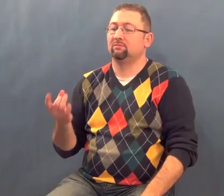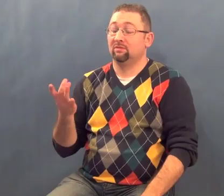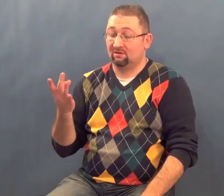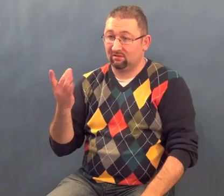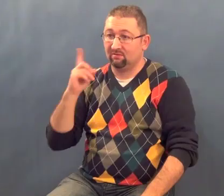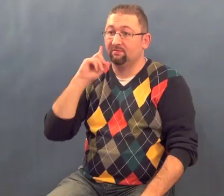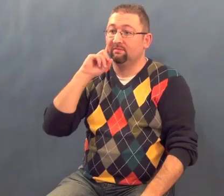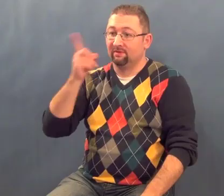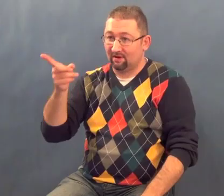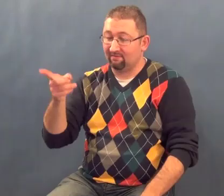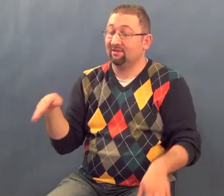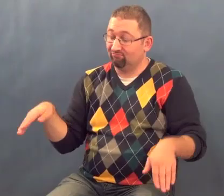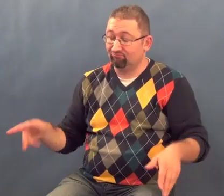Tak, tak, prawda.